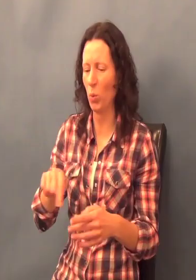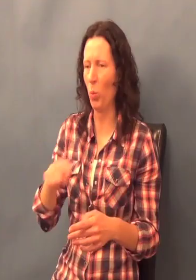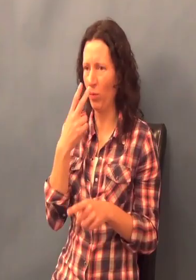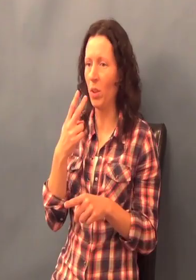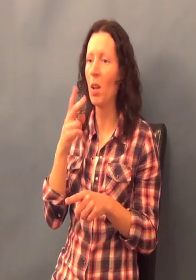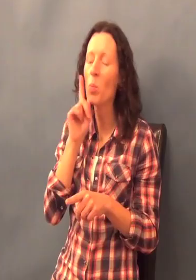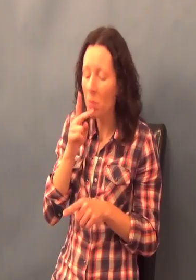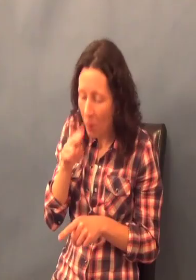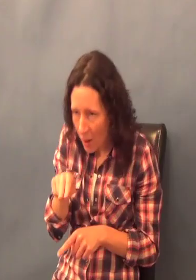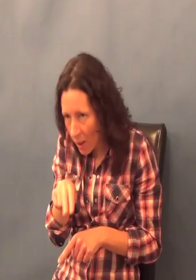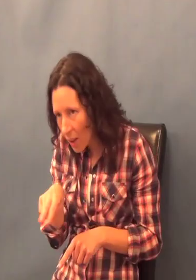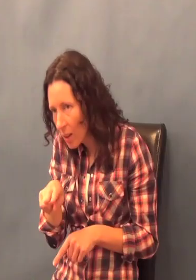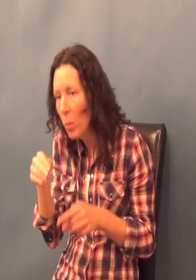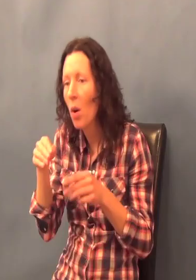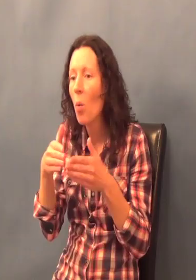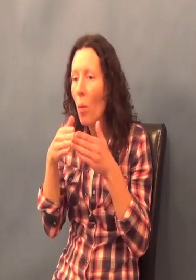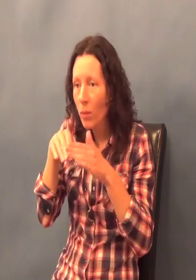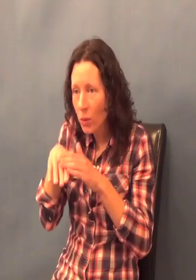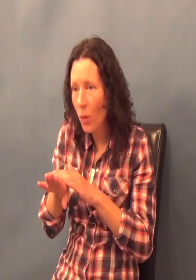Chłopiec zagląda tam, bo może tam się chować żaba.